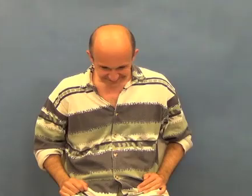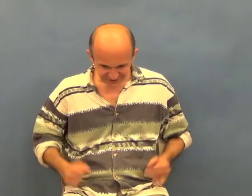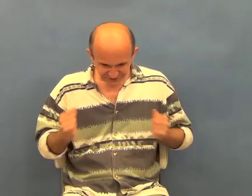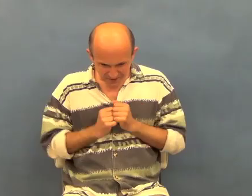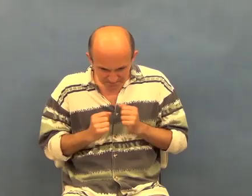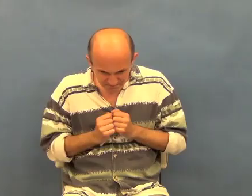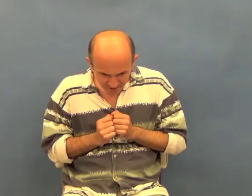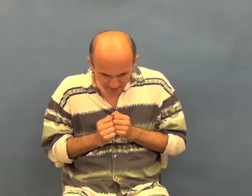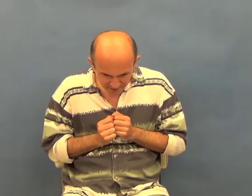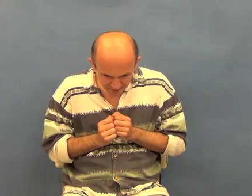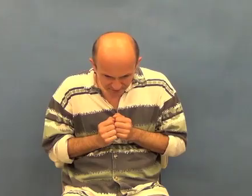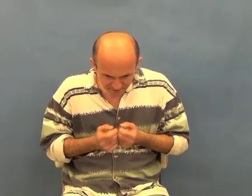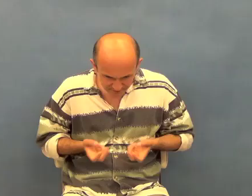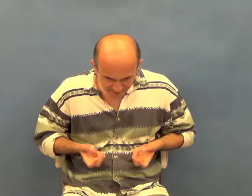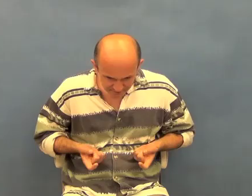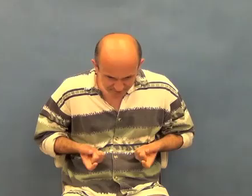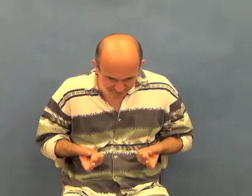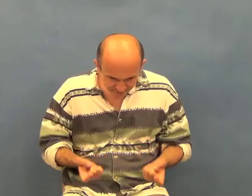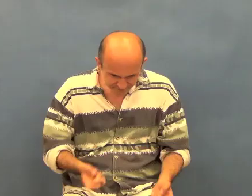Zima, sanki...